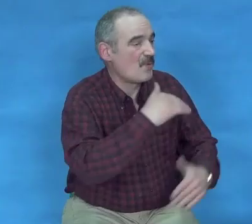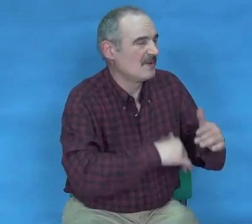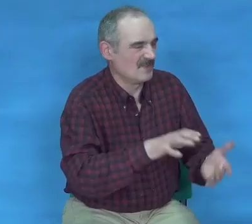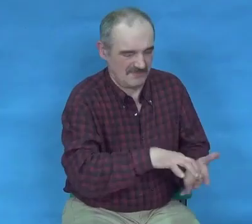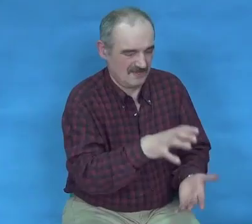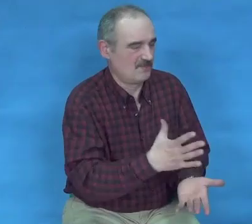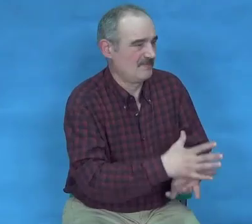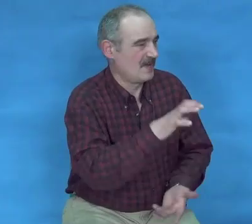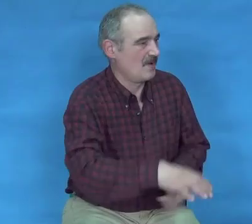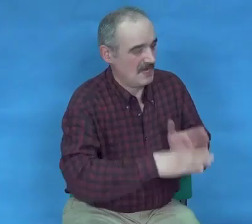Znak dotyczy tylko gór.